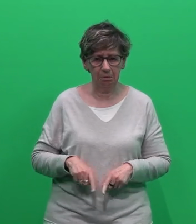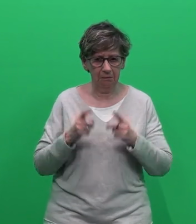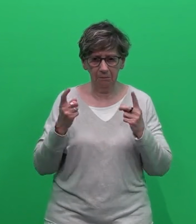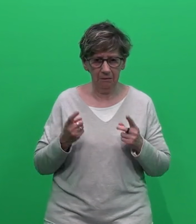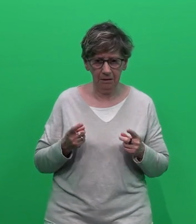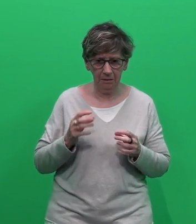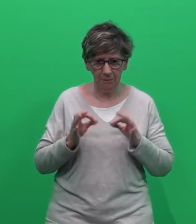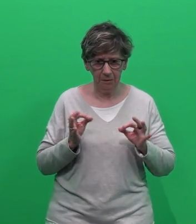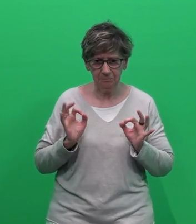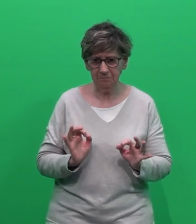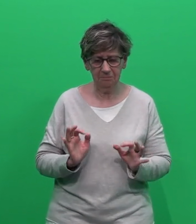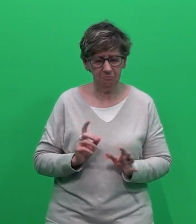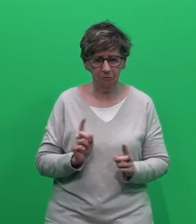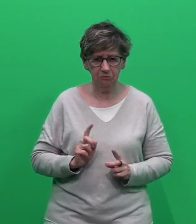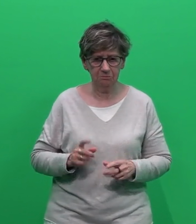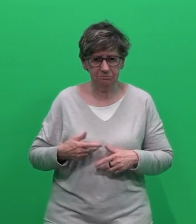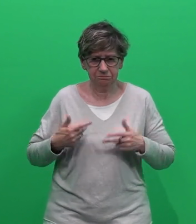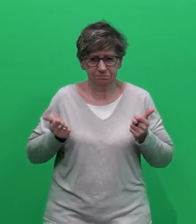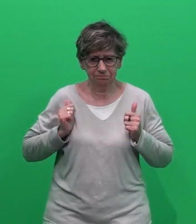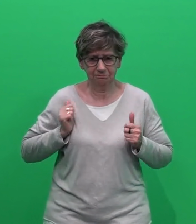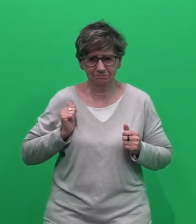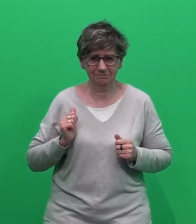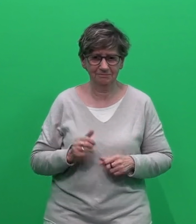M´és igual, no faig cap dieta, menjo el que vull.